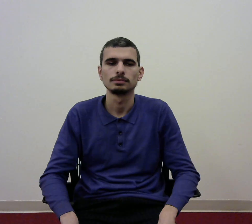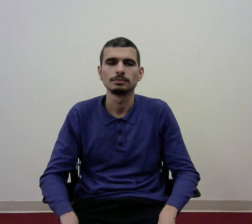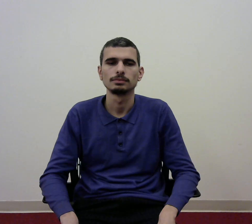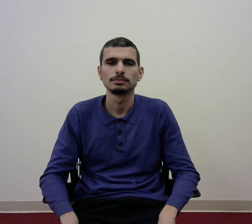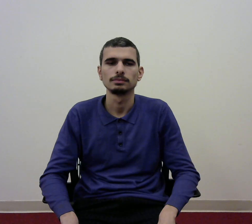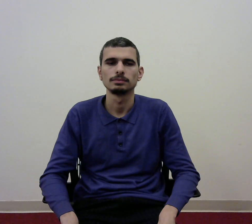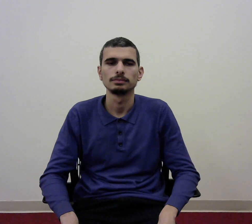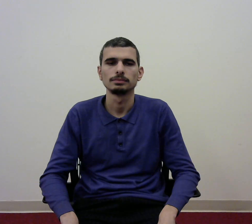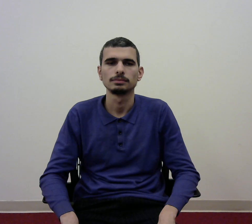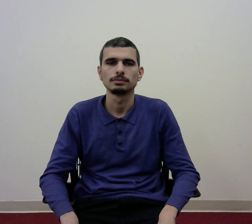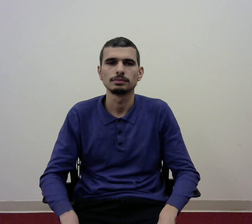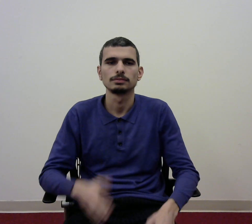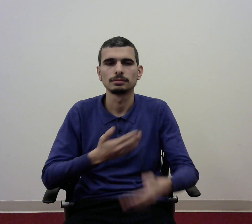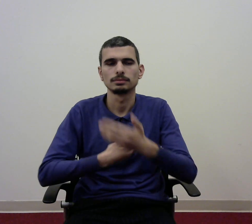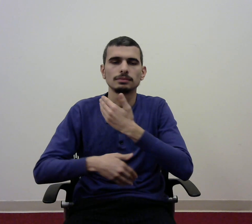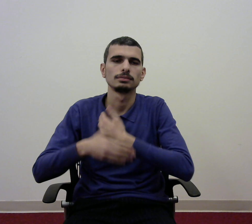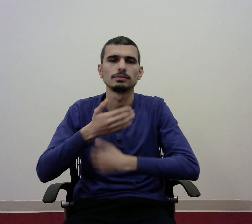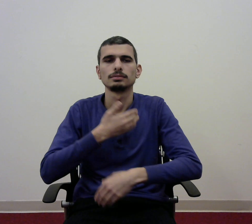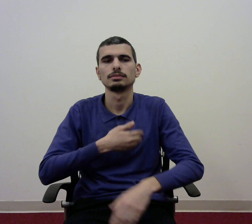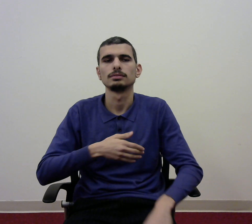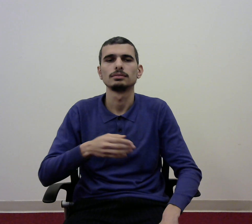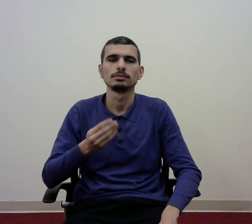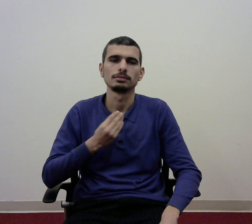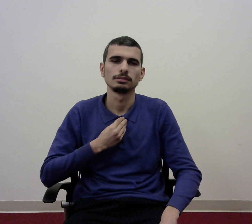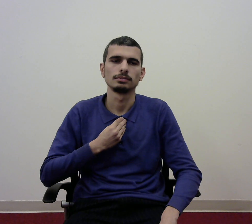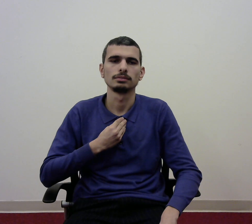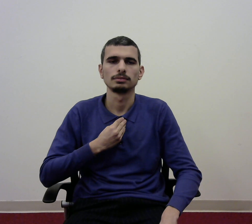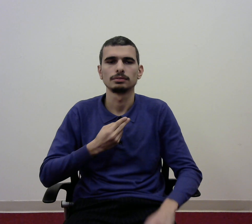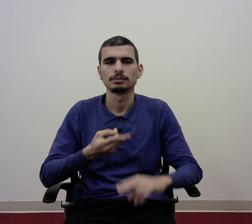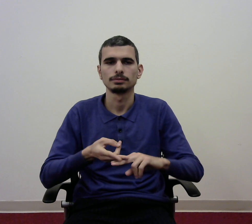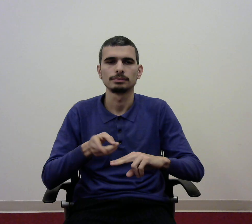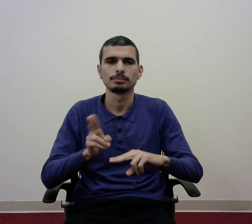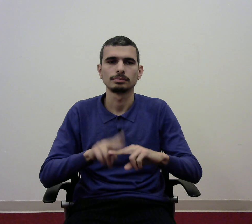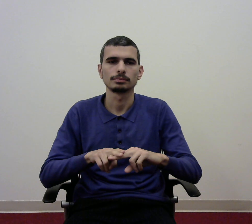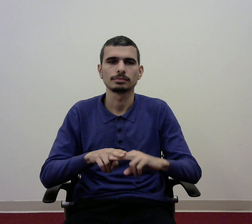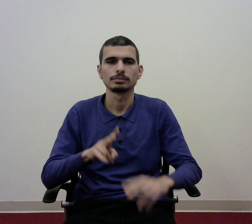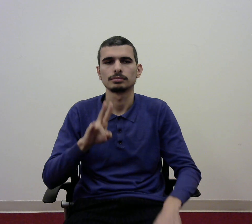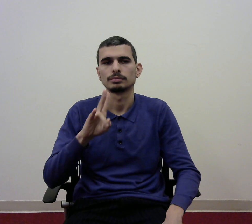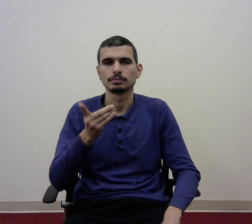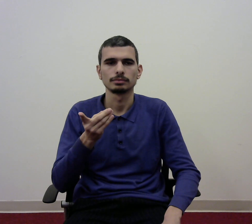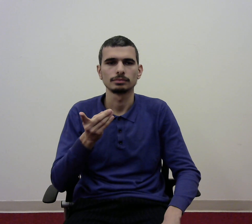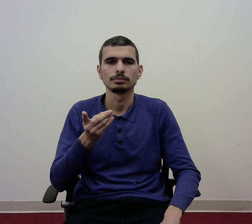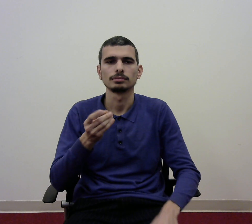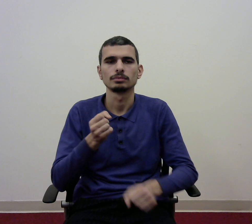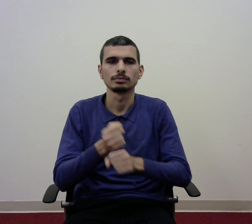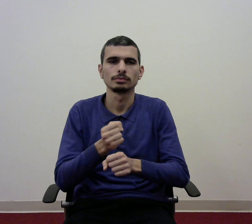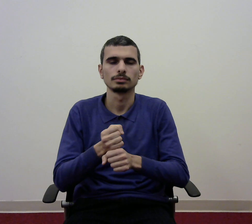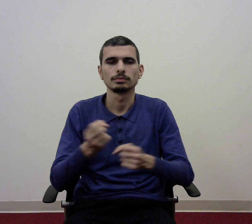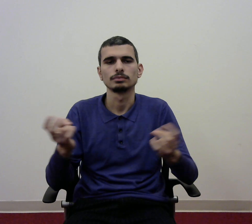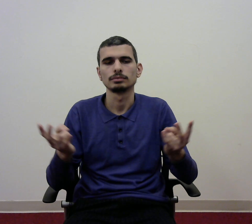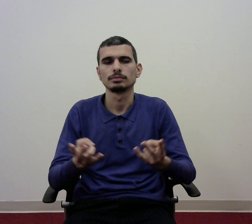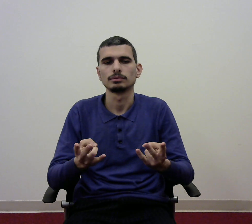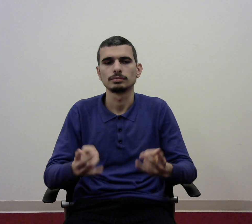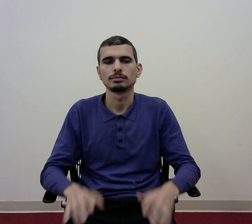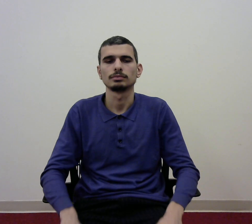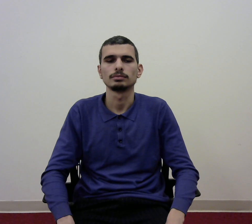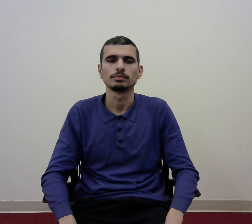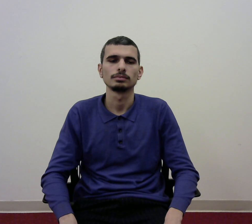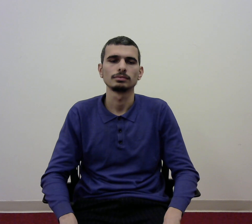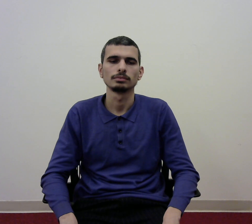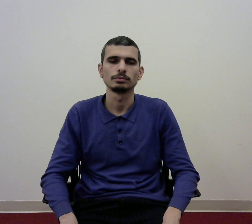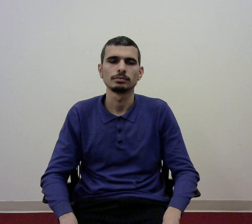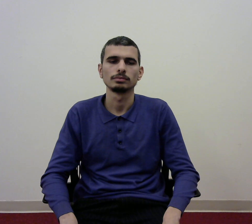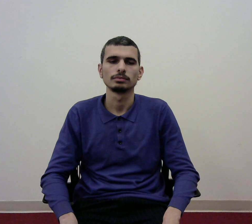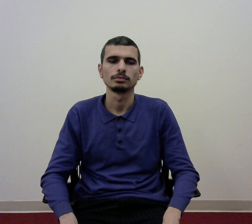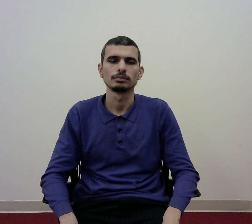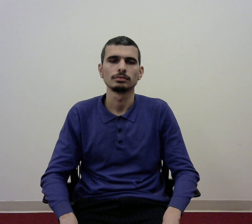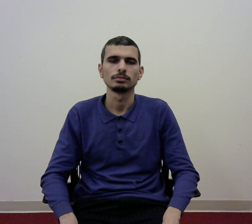Əlilliyin təyin olunması üçün nə etmək lazımdır?